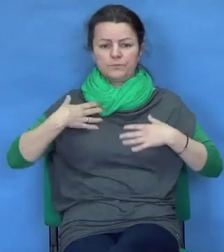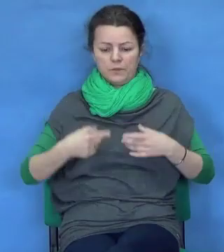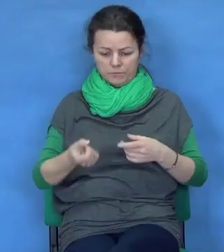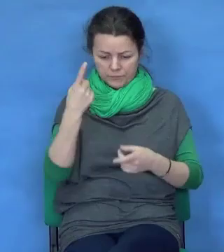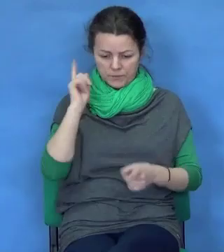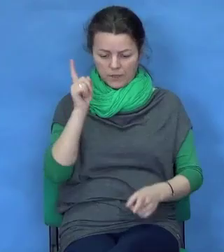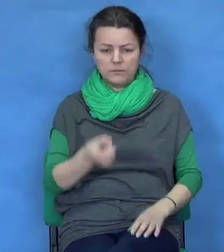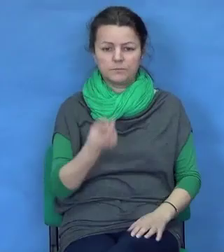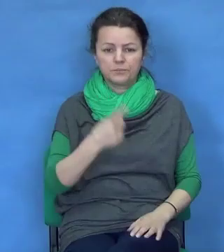A tu coś dziwnego - zakaz.